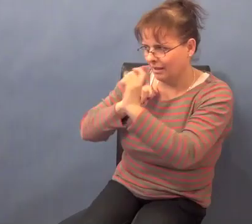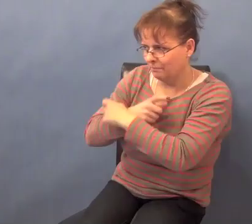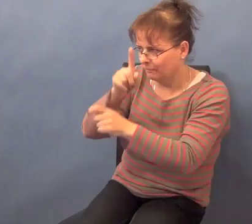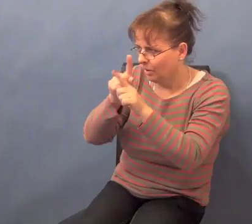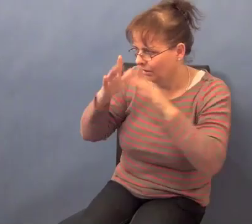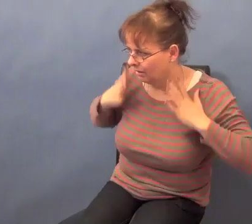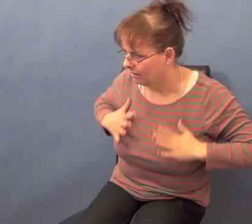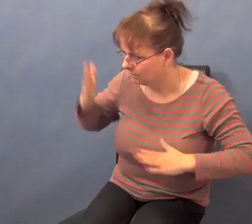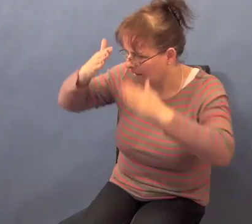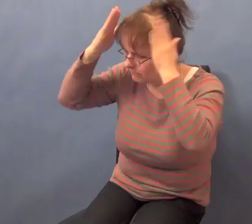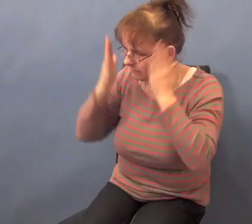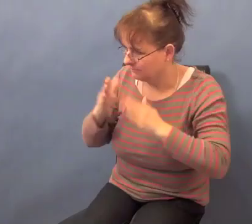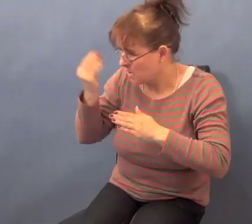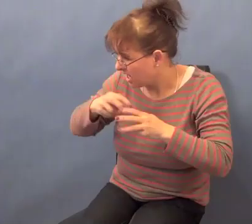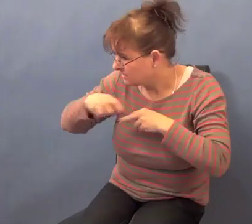W Egipcie trzeba zakrywać całe ciało.